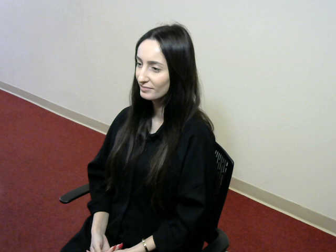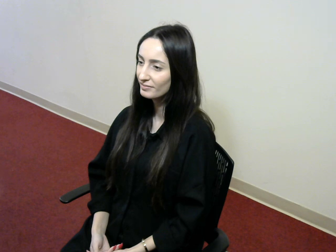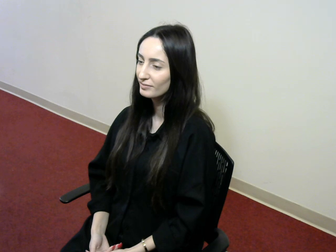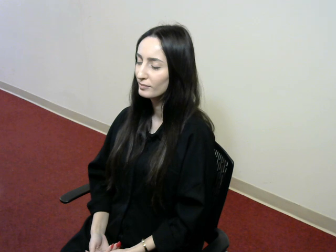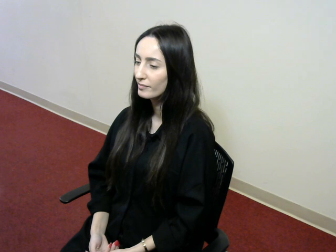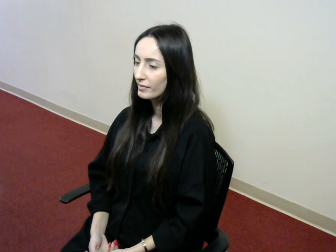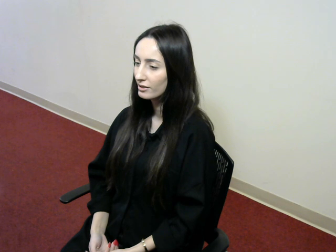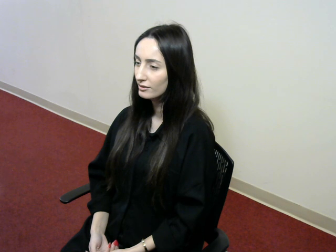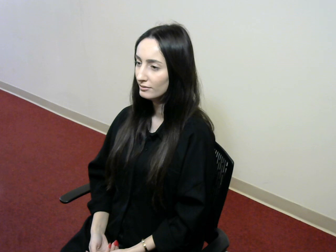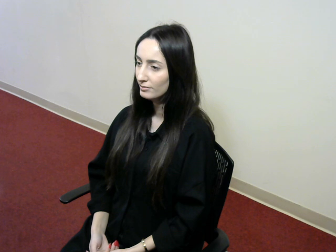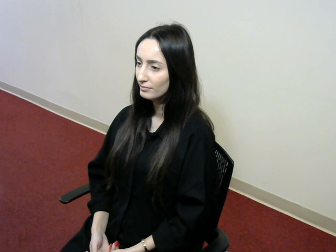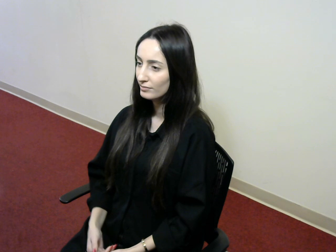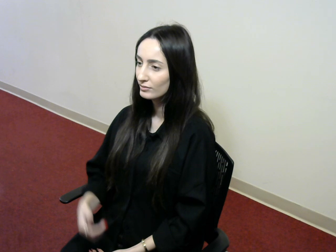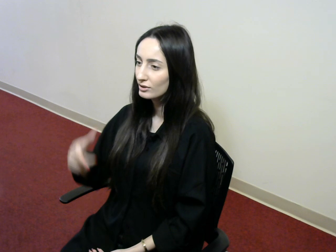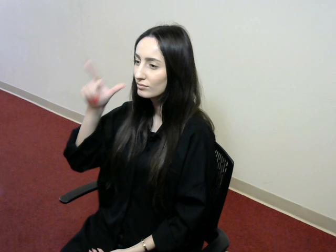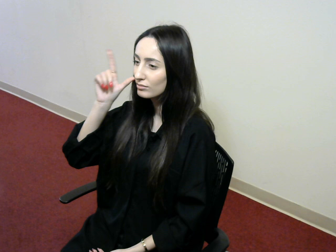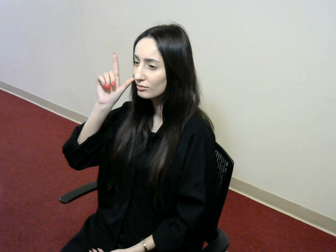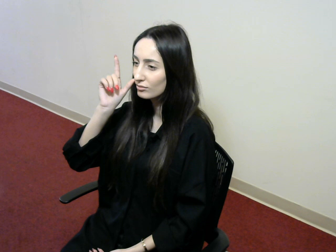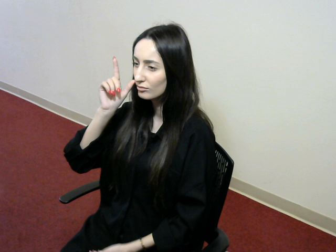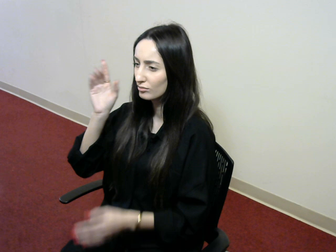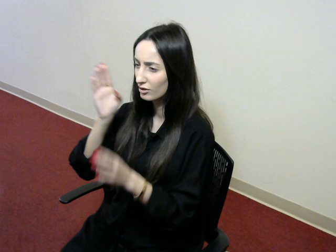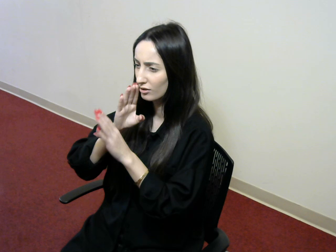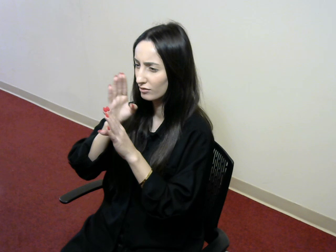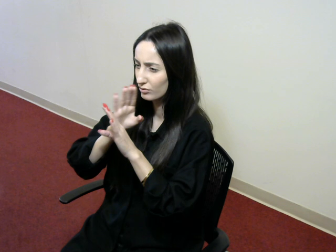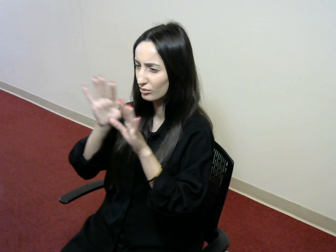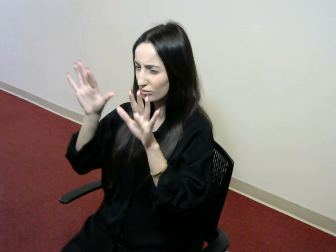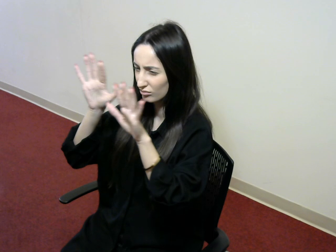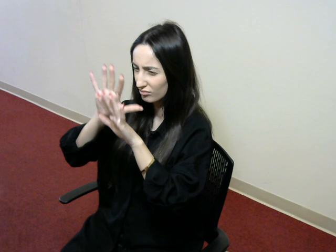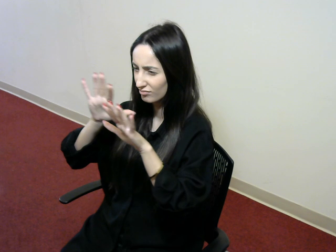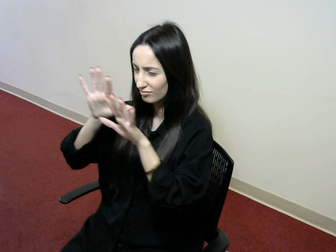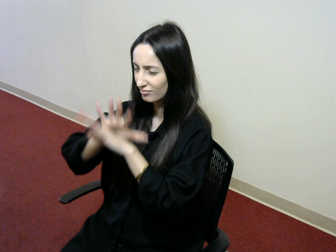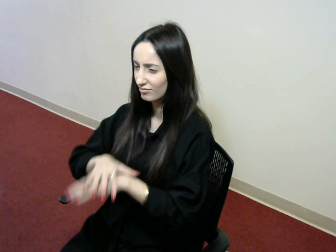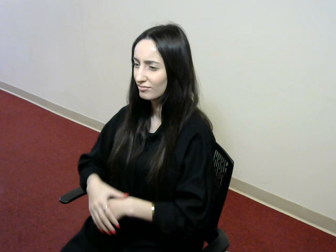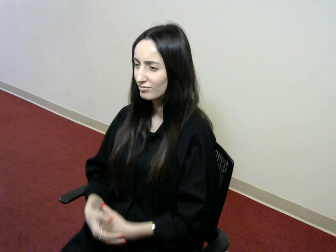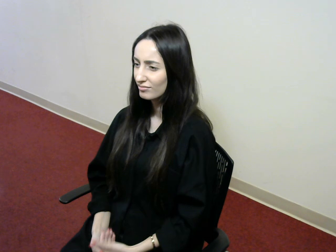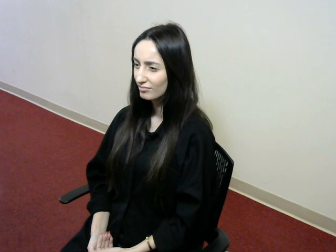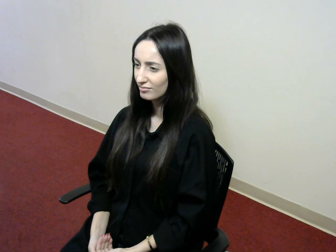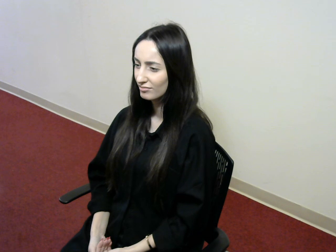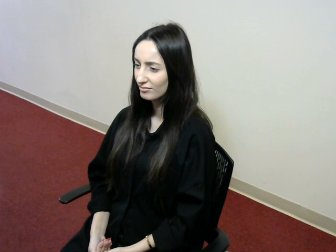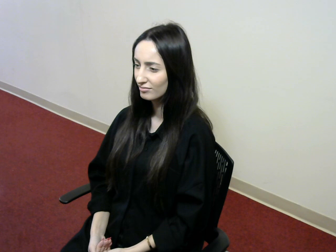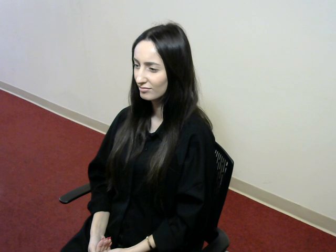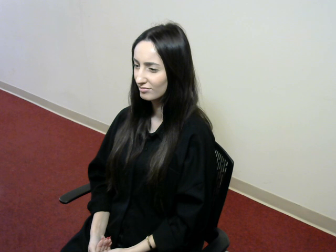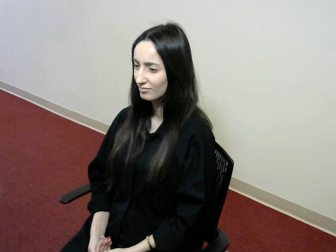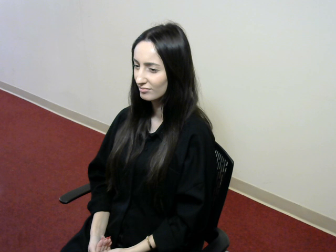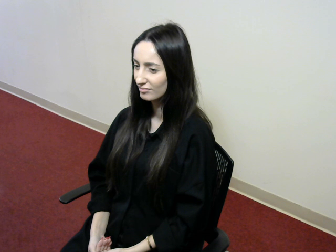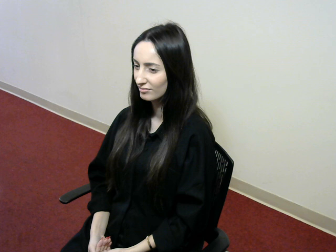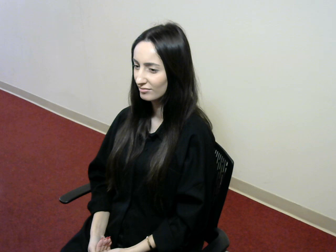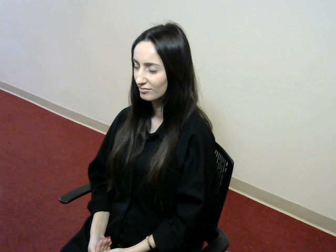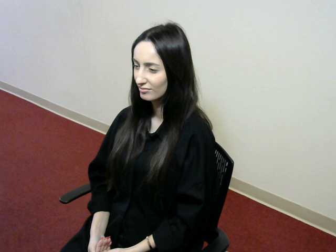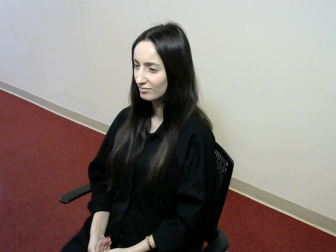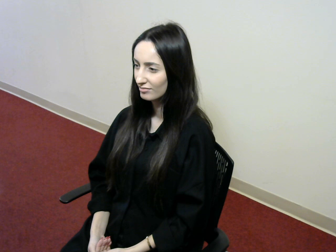Srağagün hava dumanlı idi